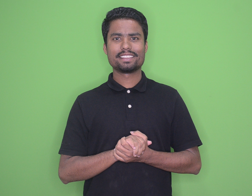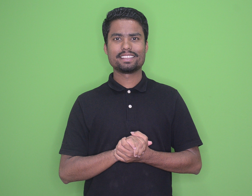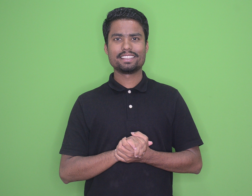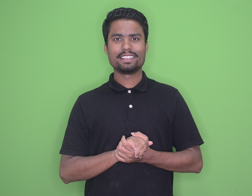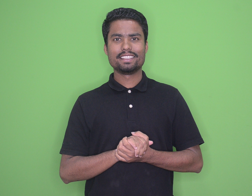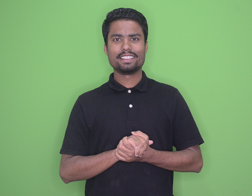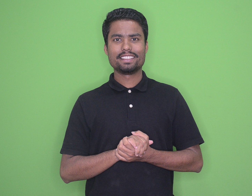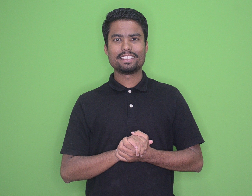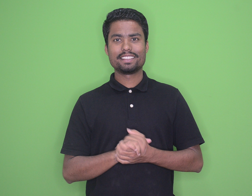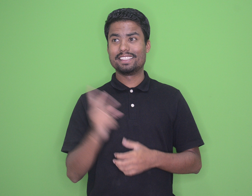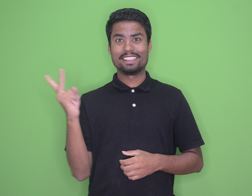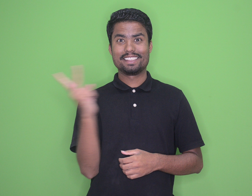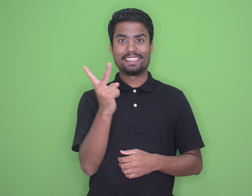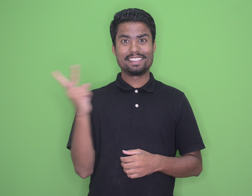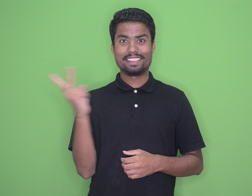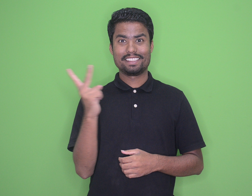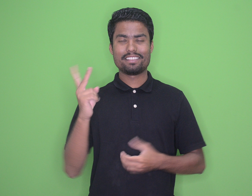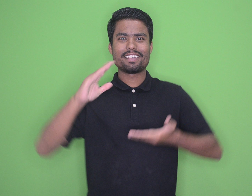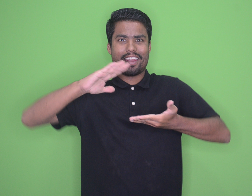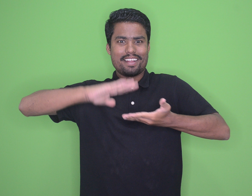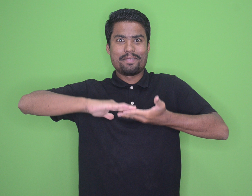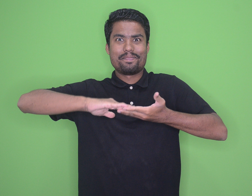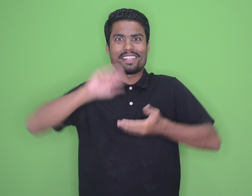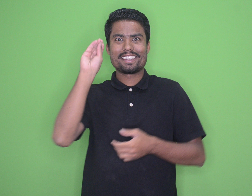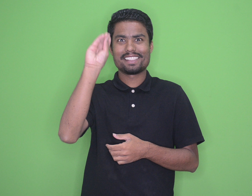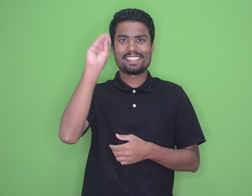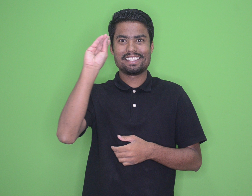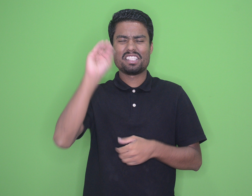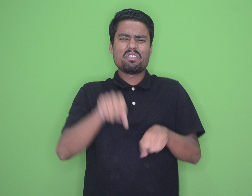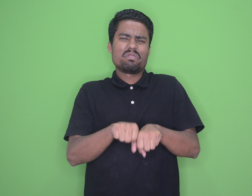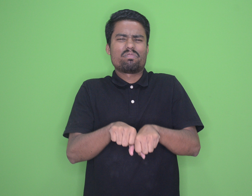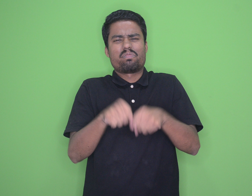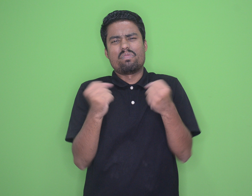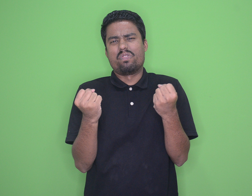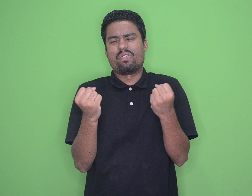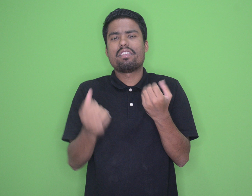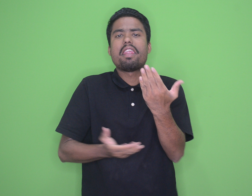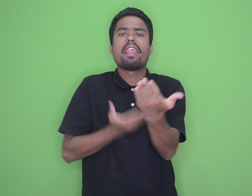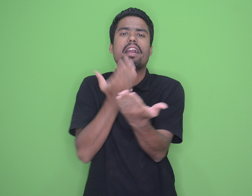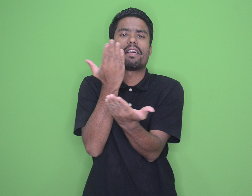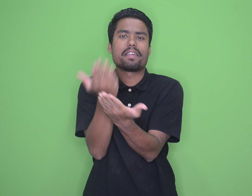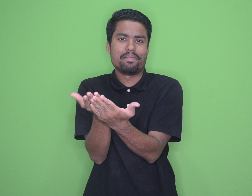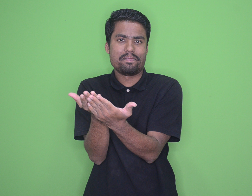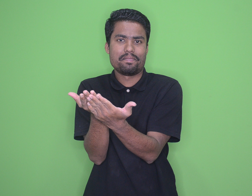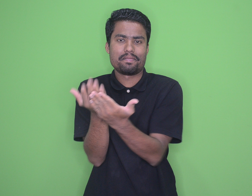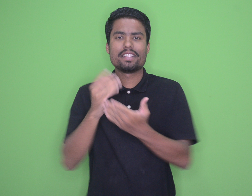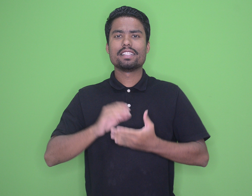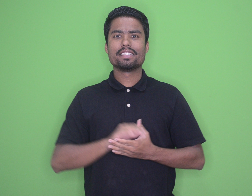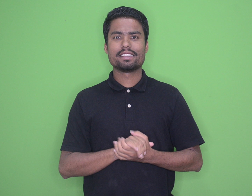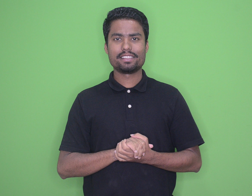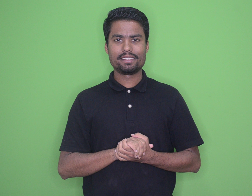they were granted divorced